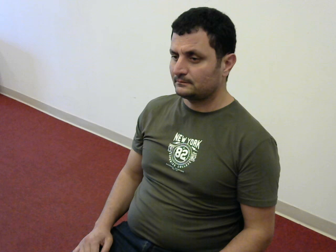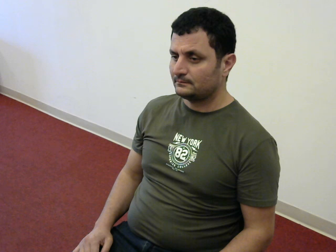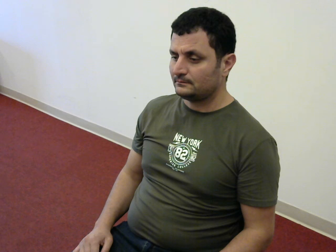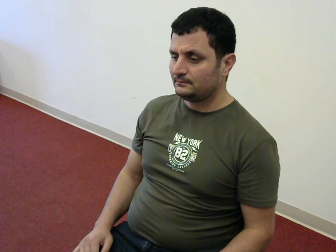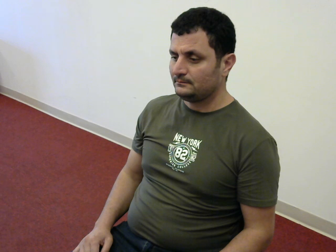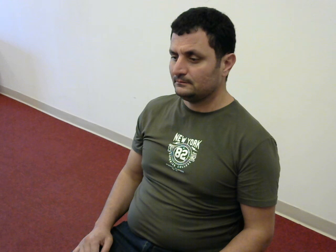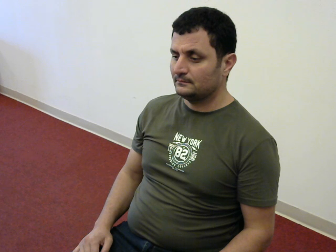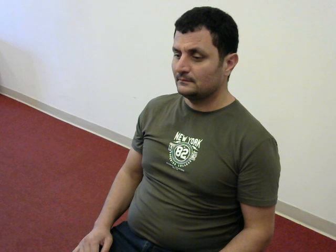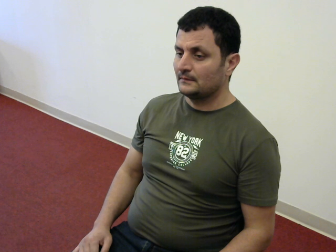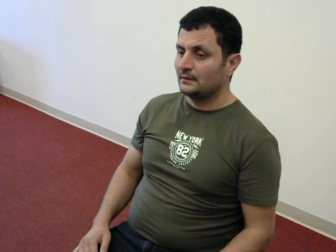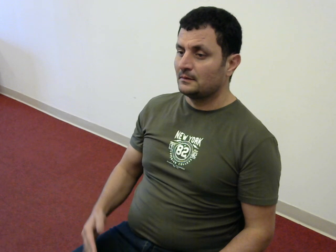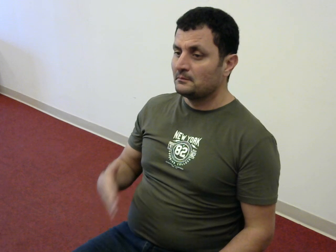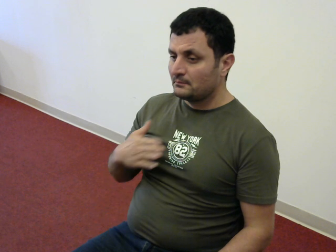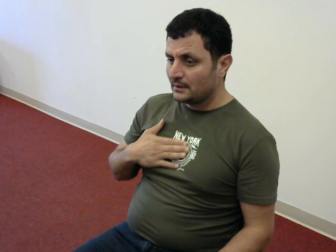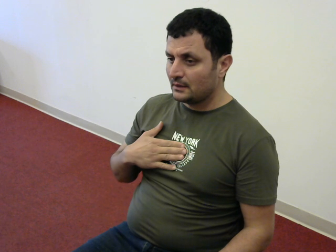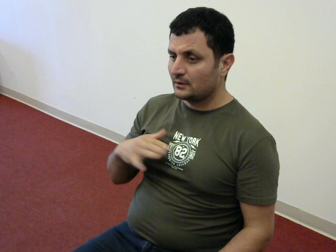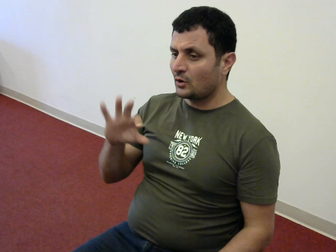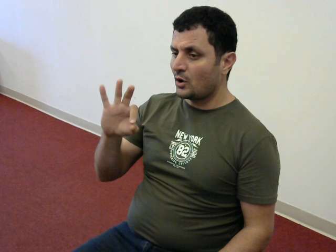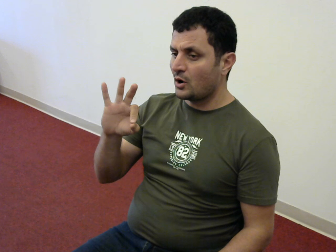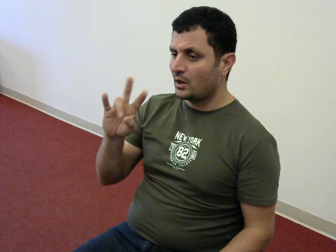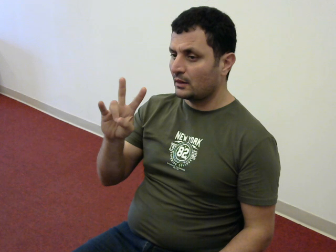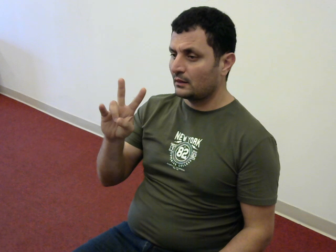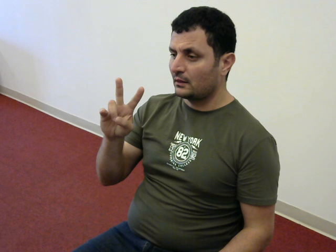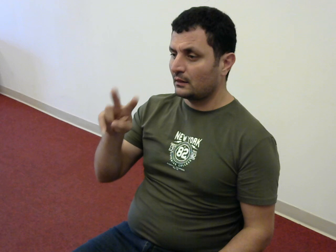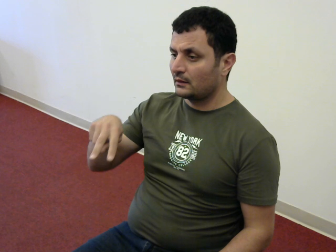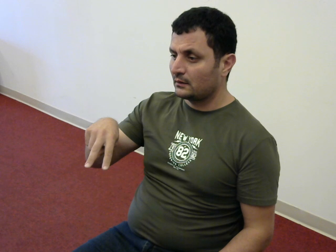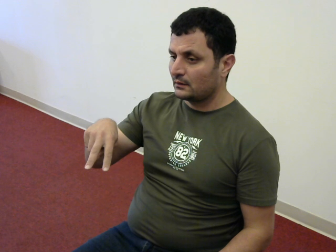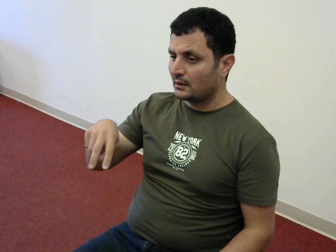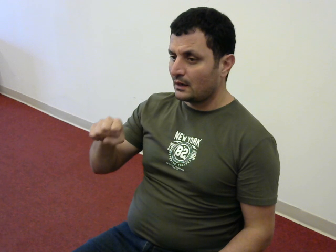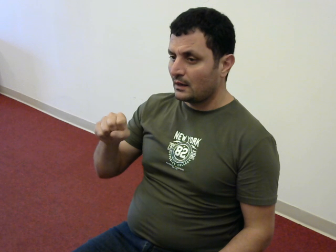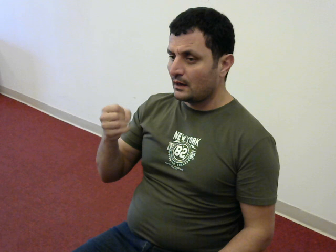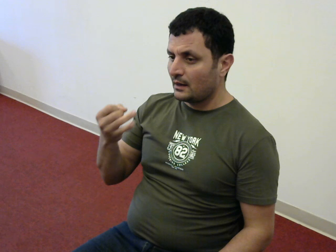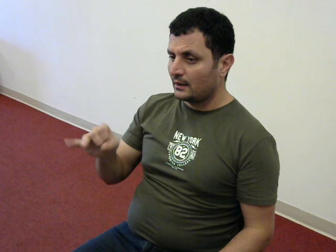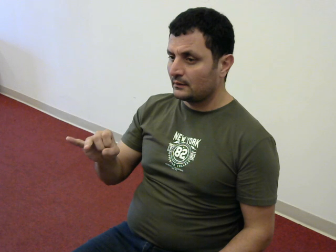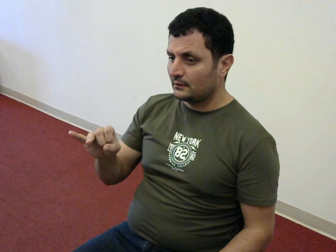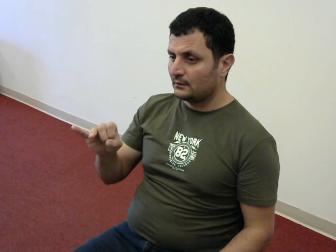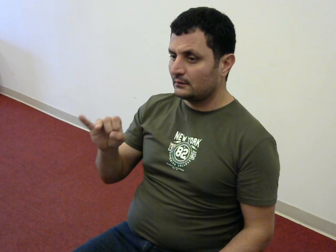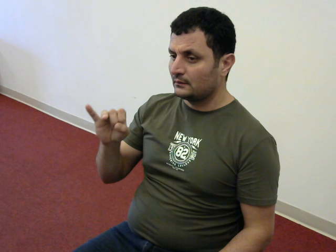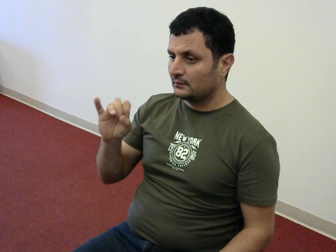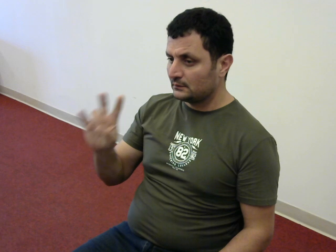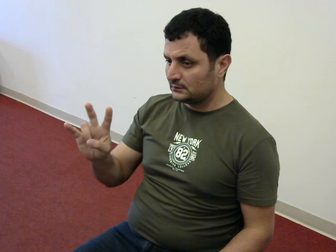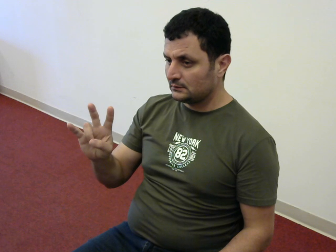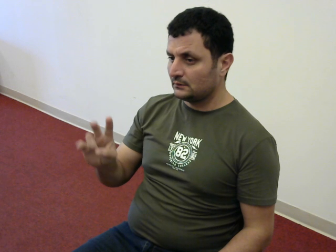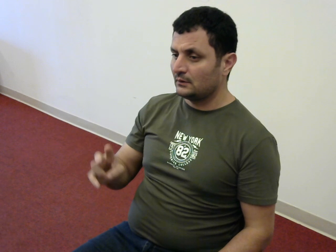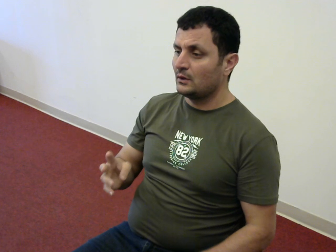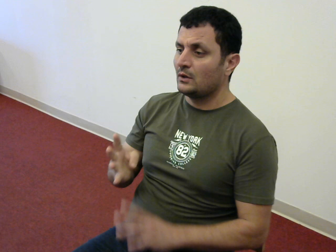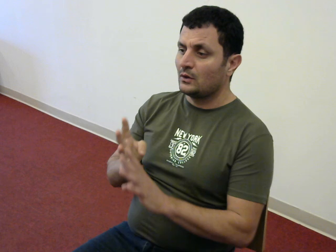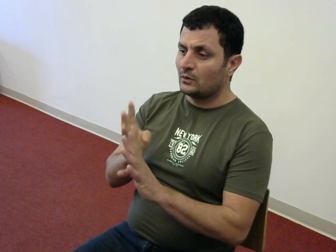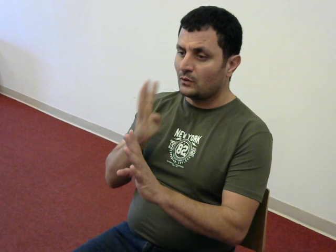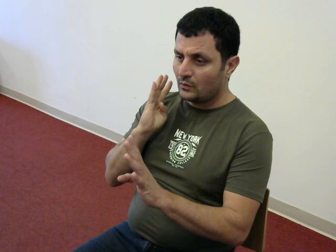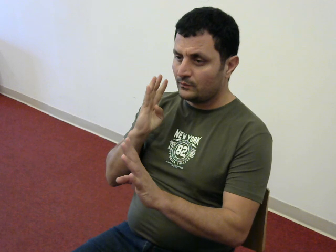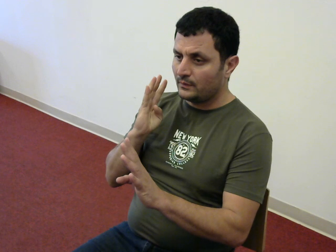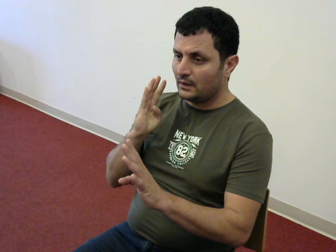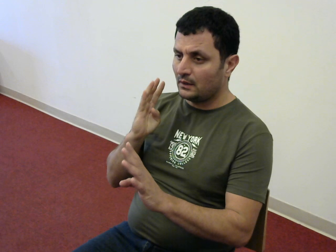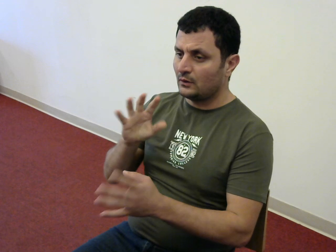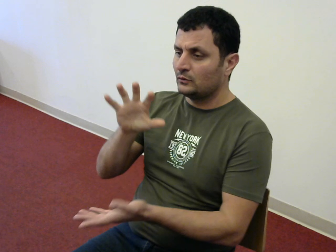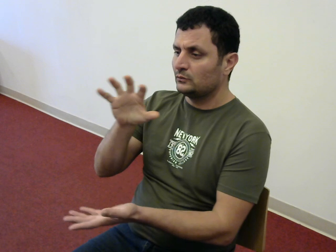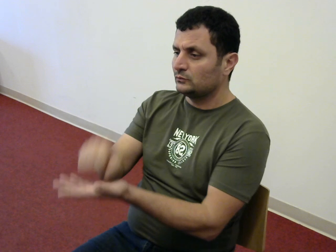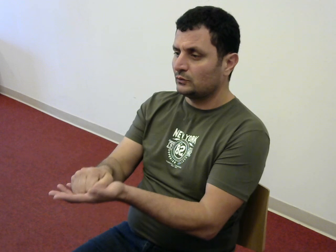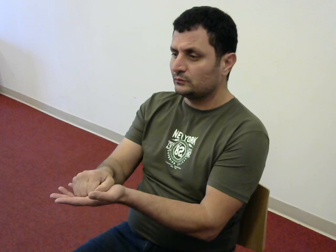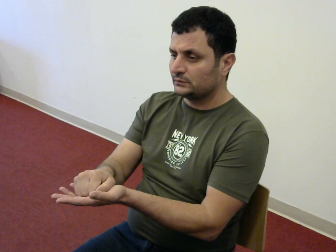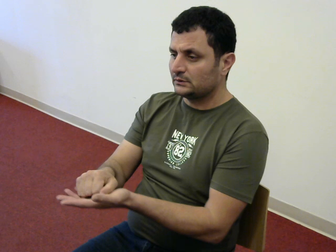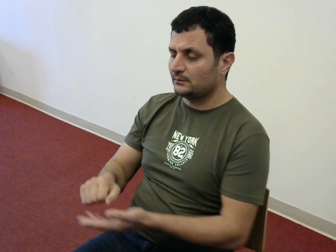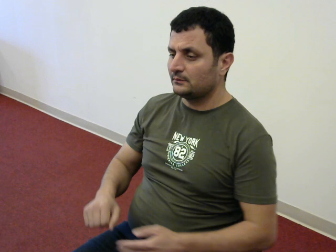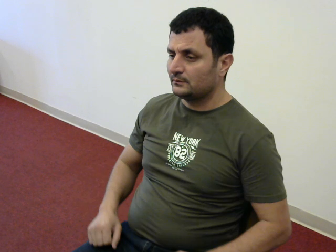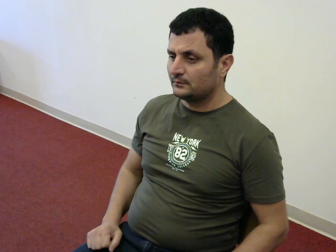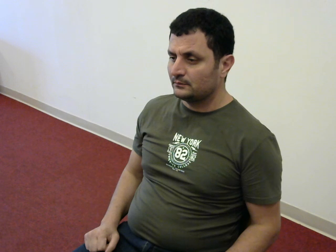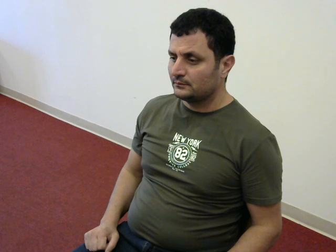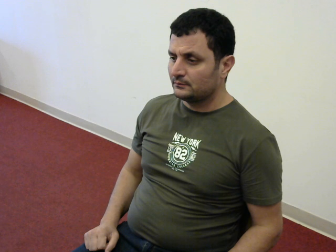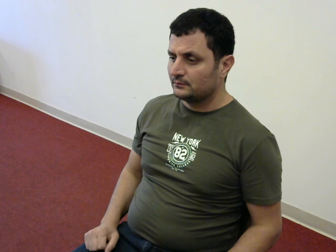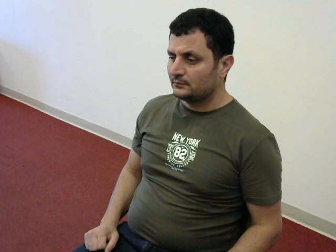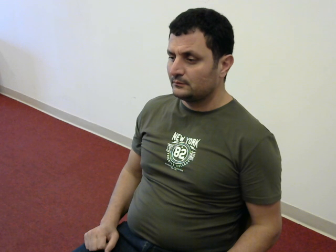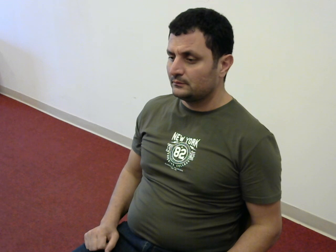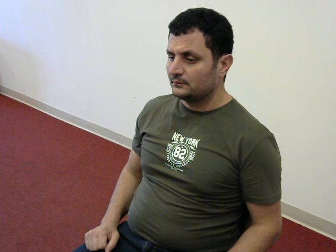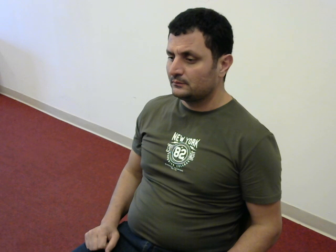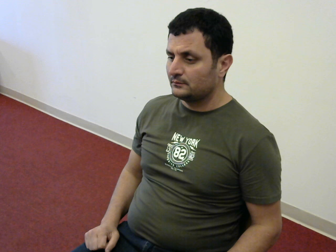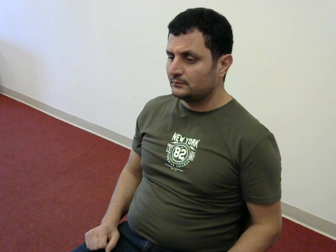Mən onlayn növbə götürmüşəm